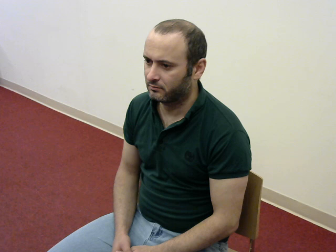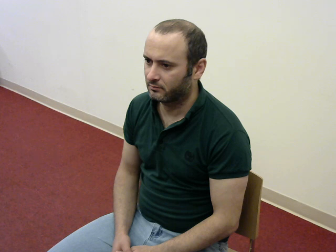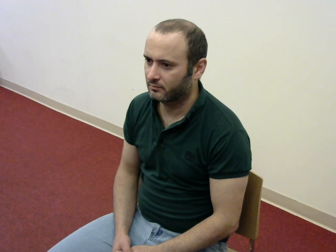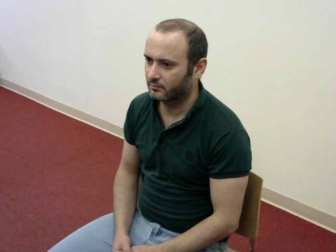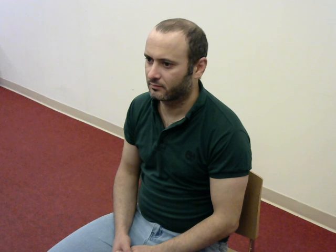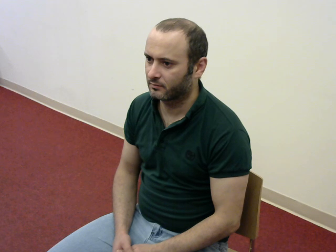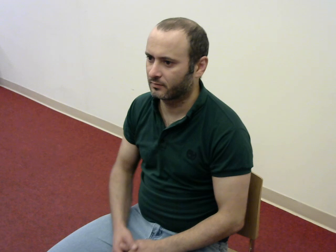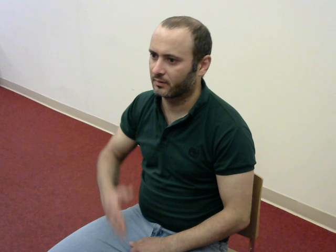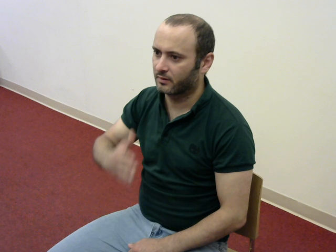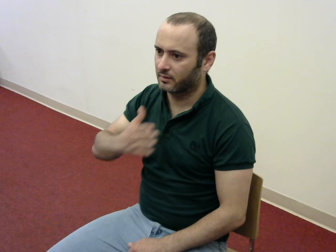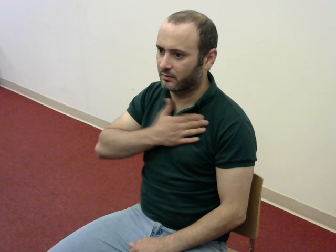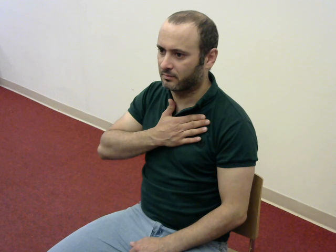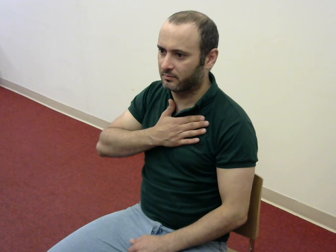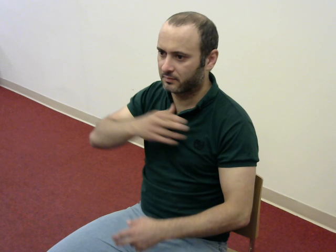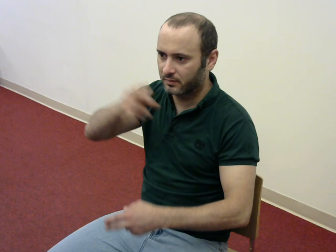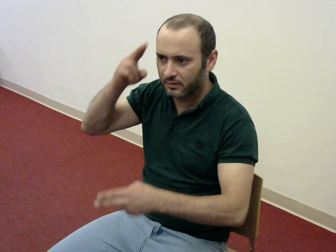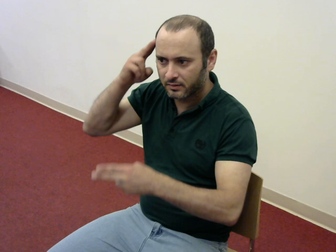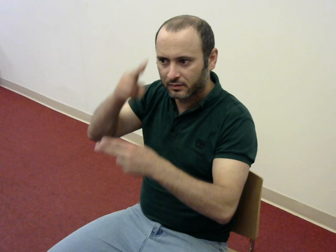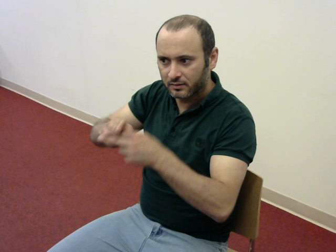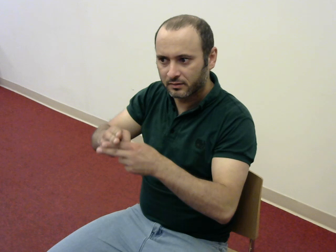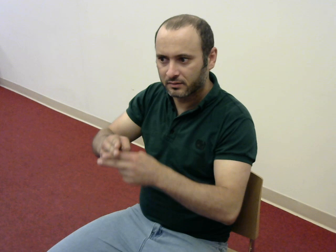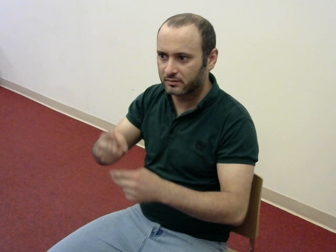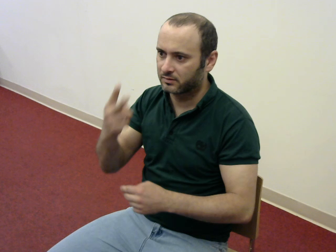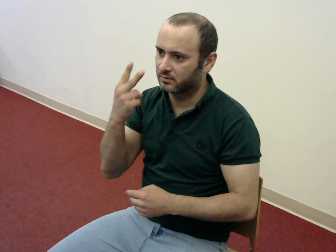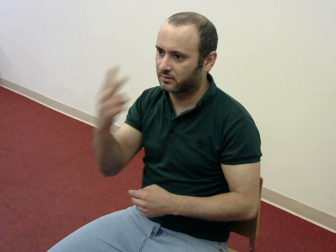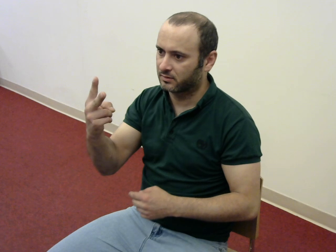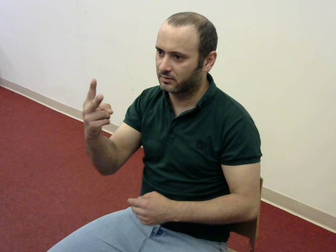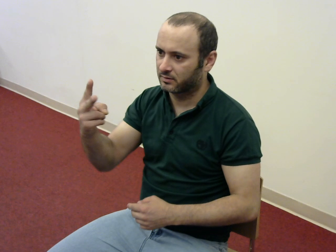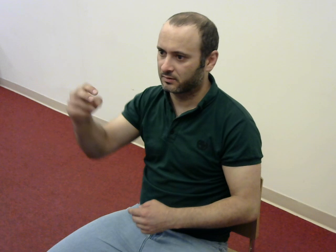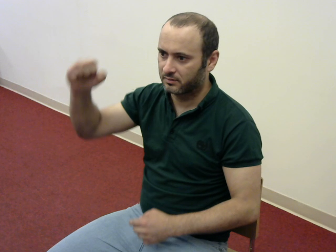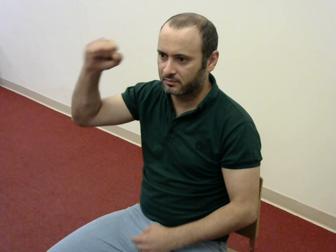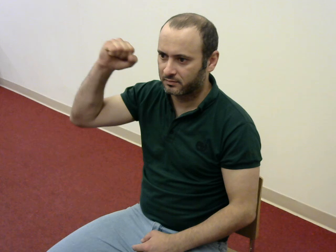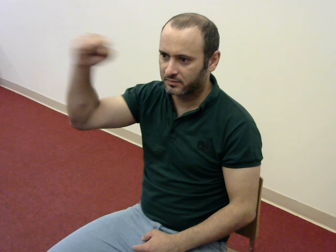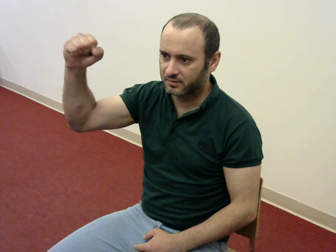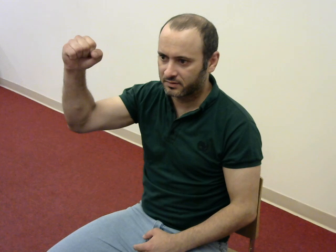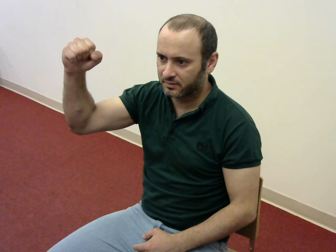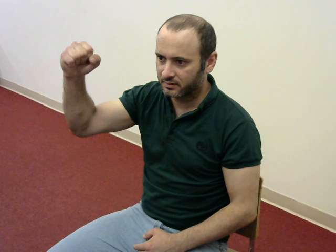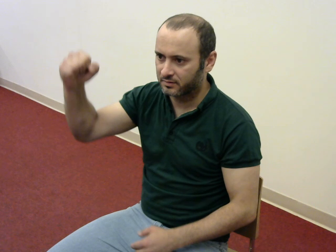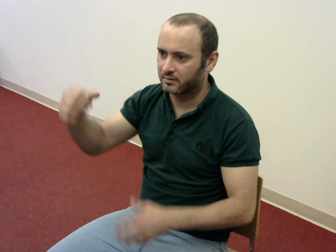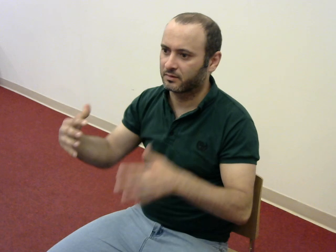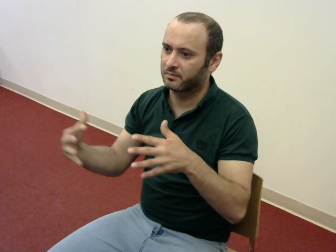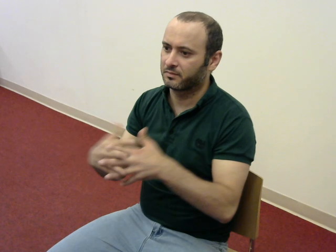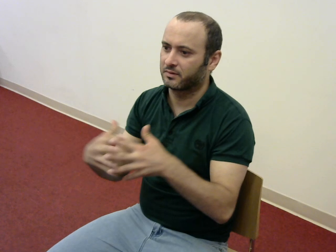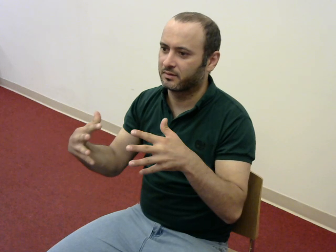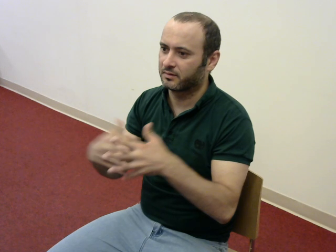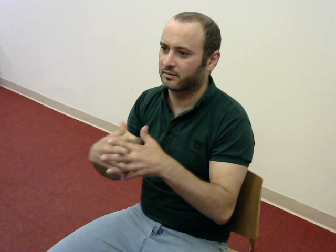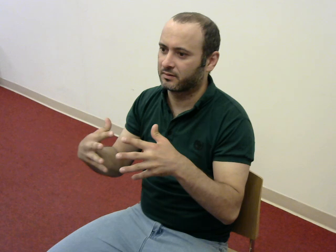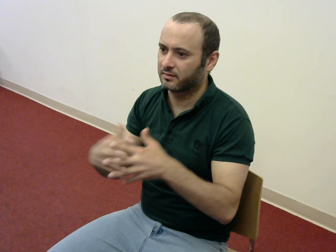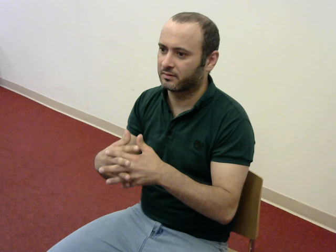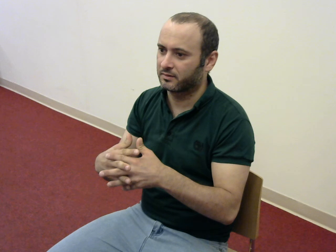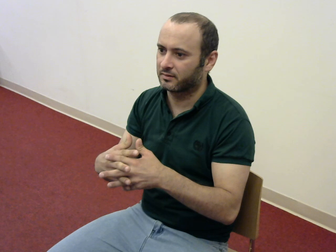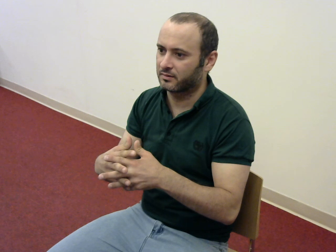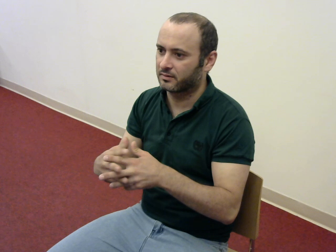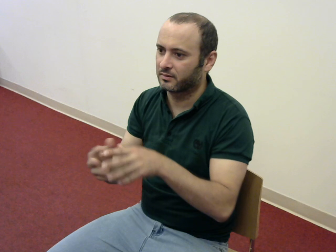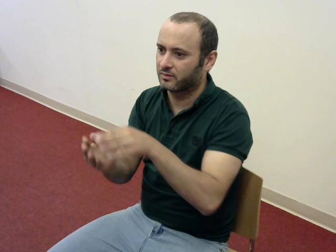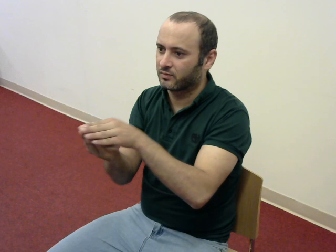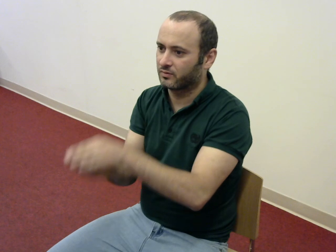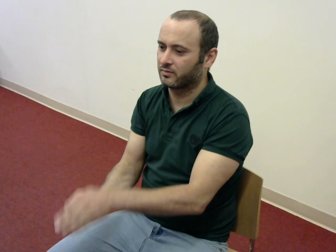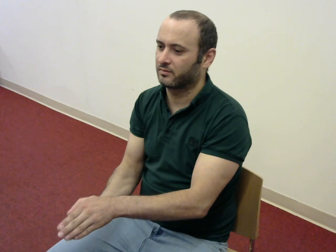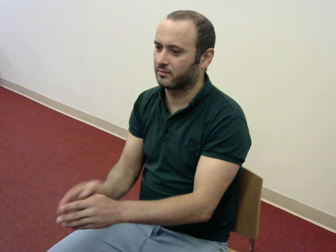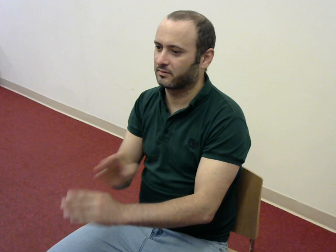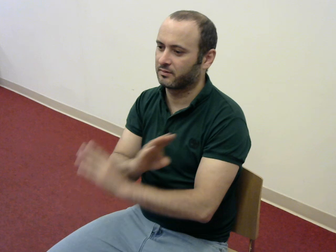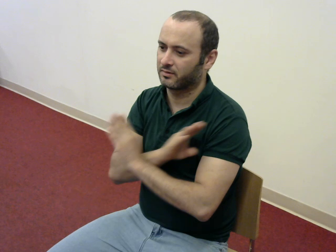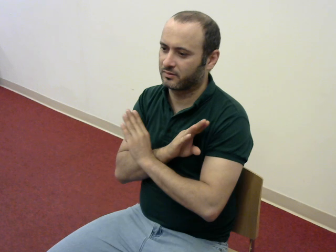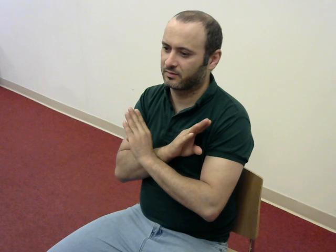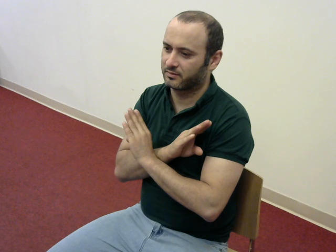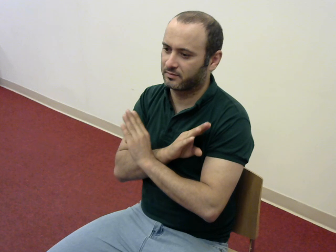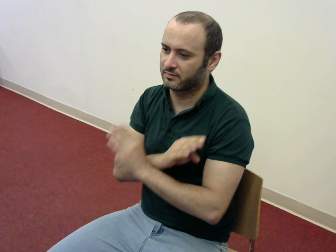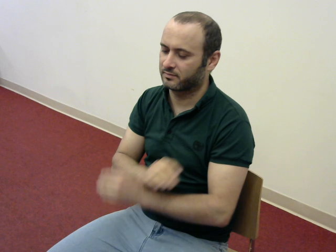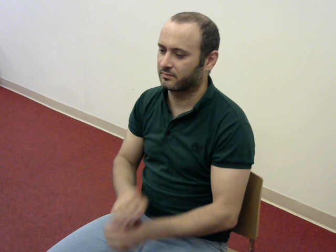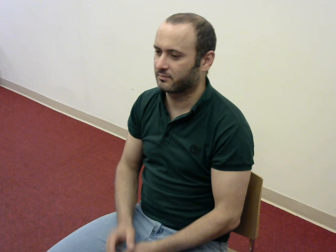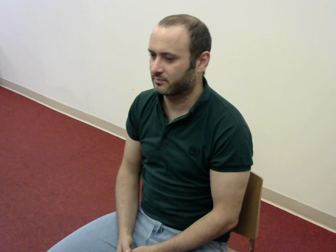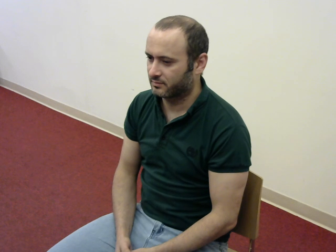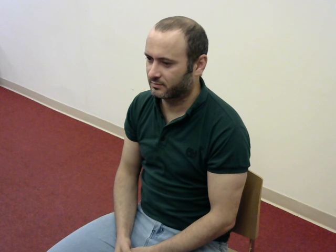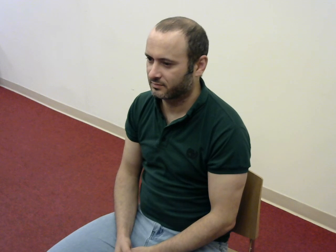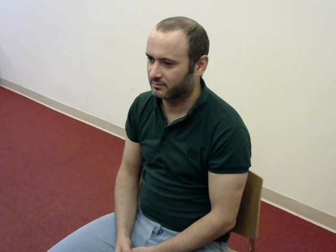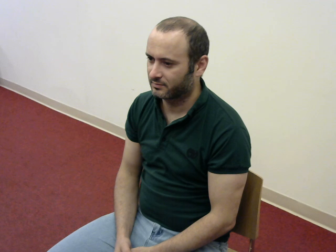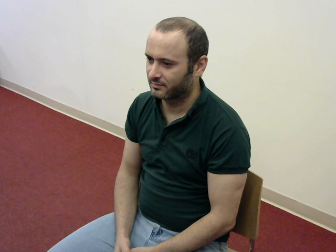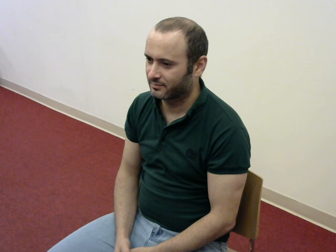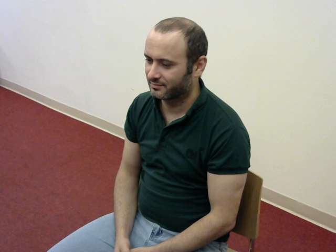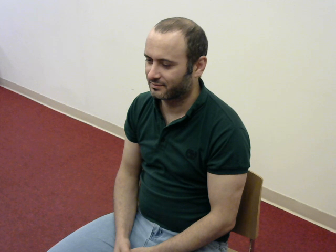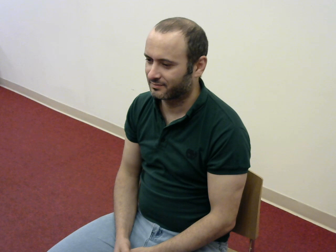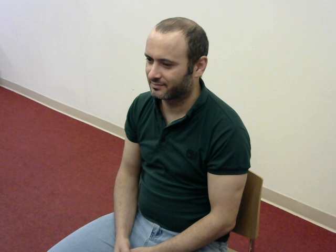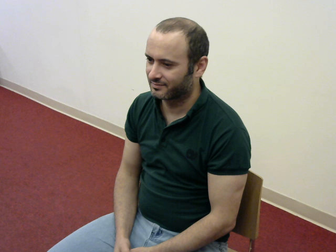Mənim qardaşım 2-ci Qarabağ müharibəsində şəhid olub